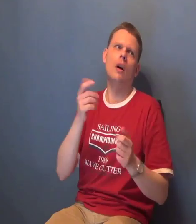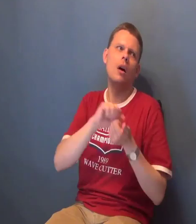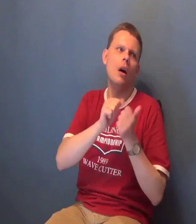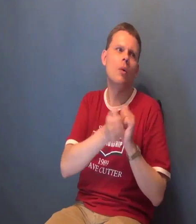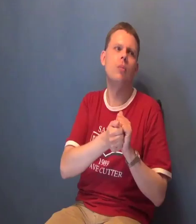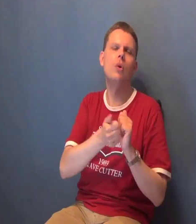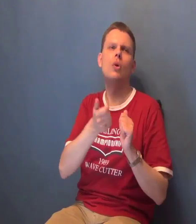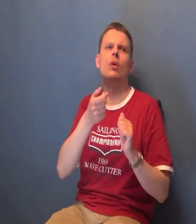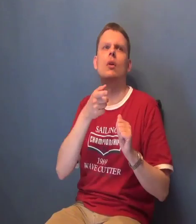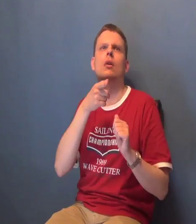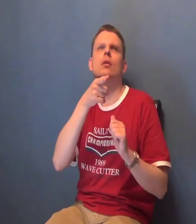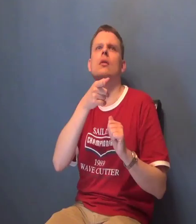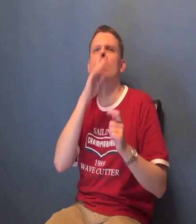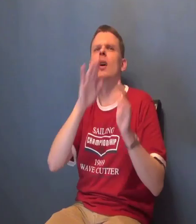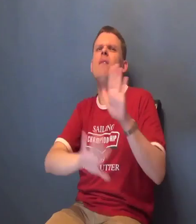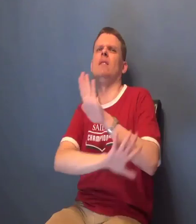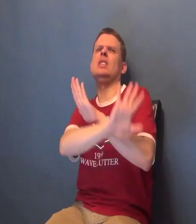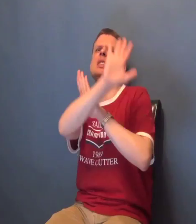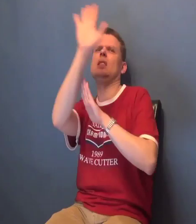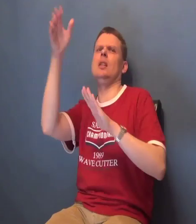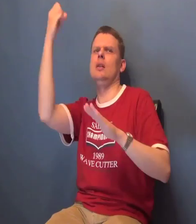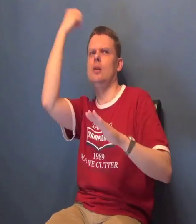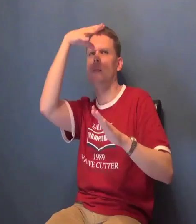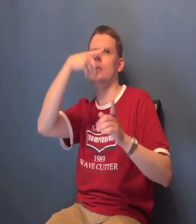Albo zakaz brania prysznica w miejscach publicznych.